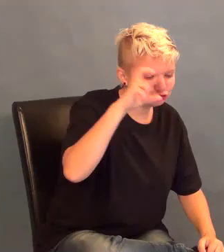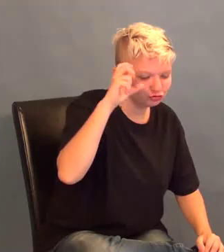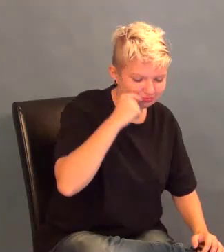Czwartek...